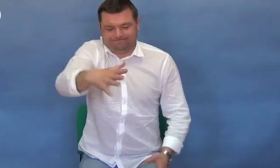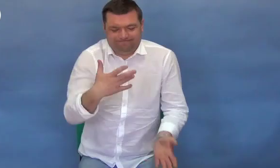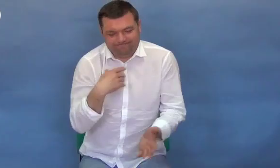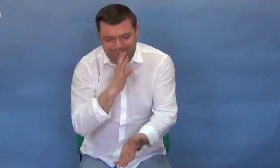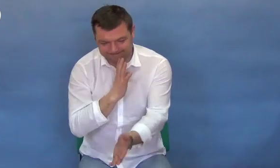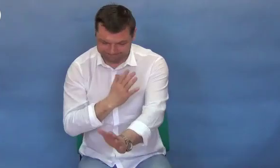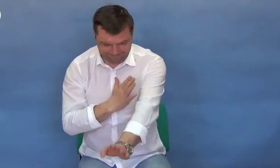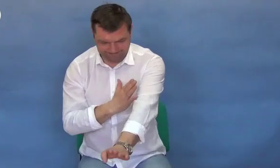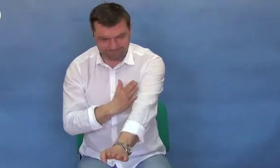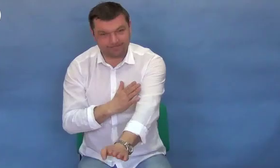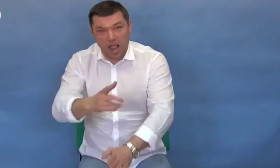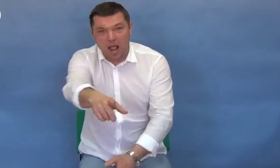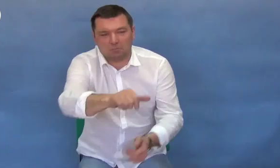Tak mi się wydaje.